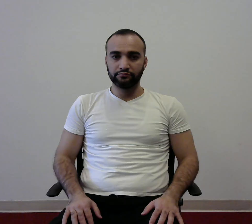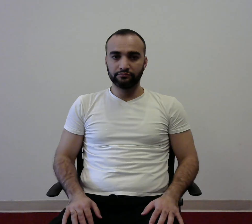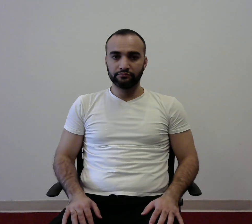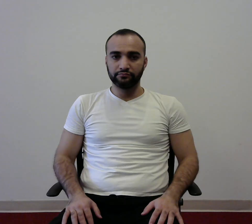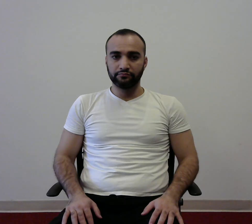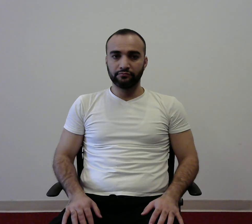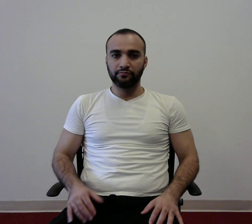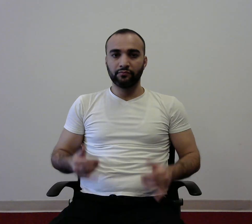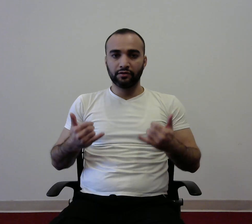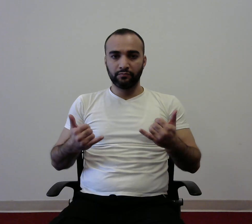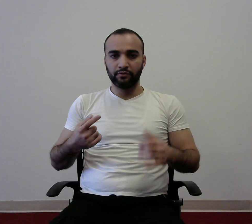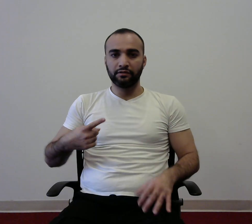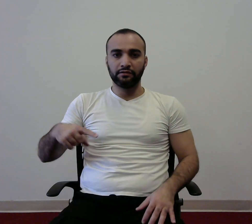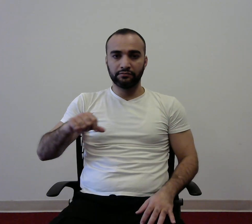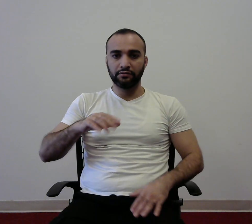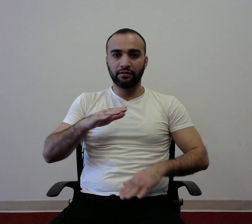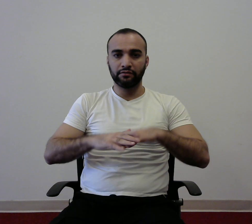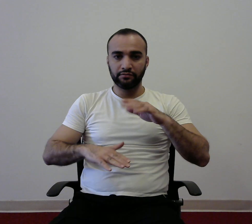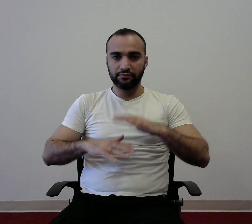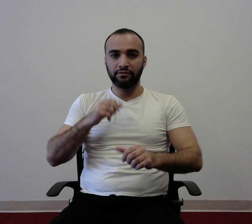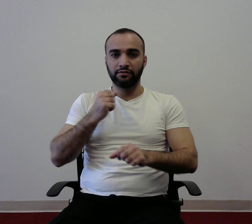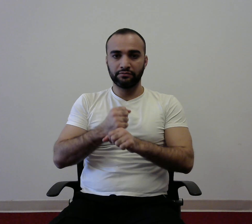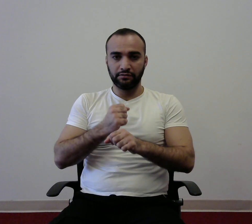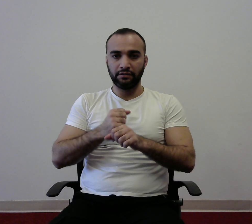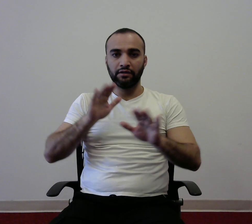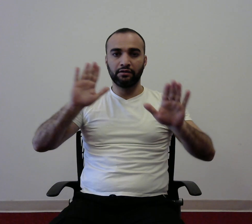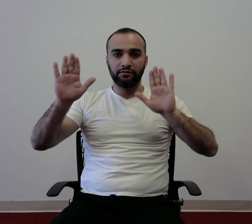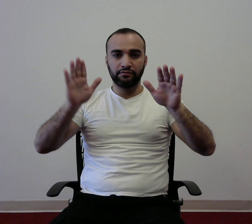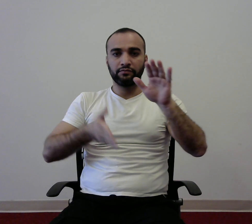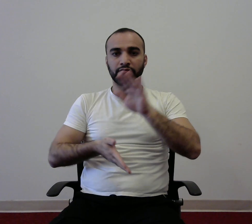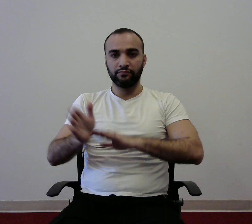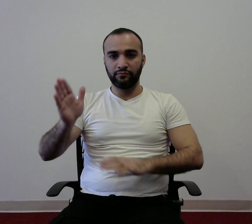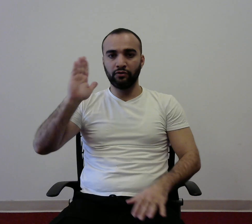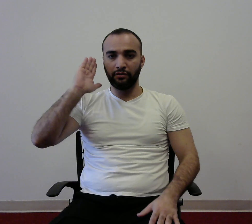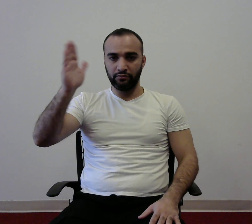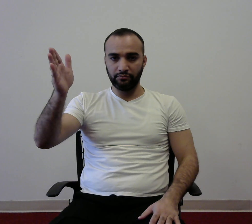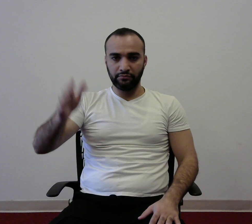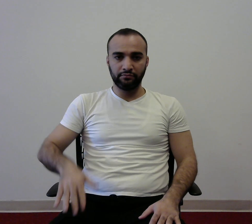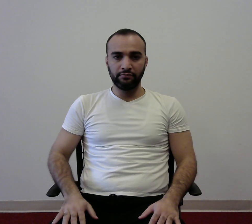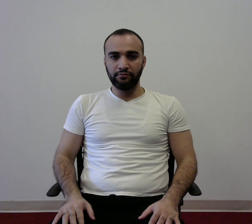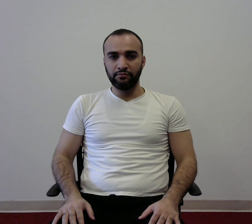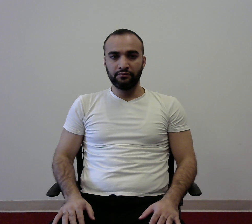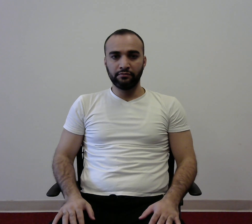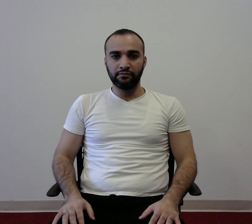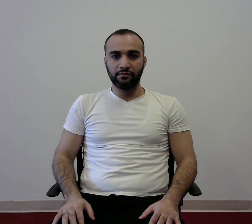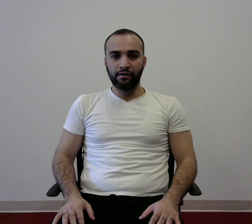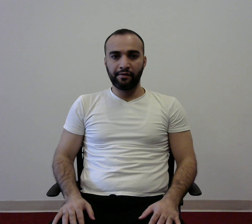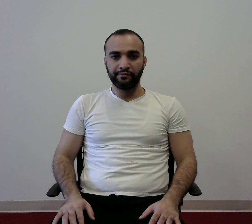Bu həftə əl işləri sərgisinə gedəcəm